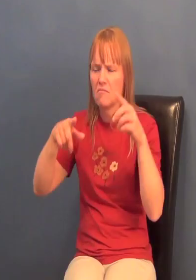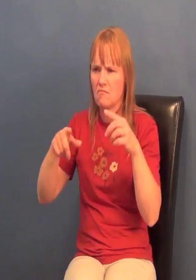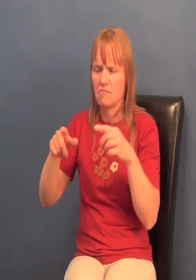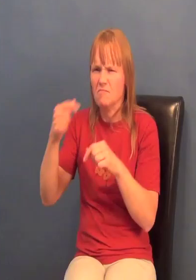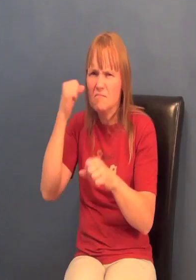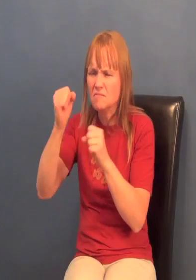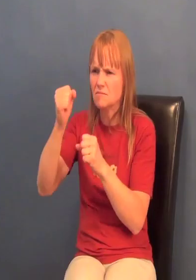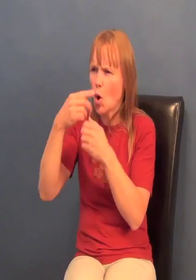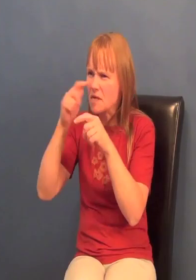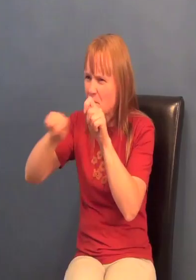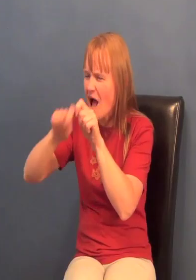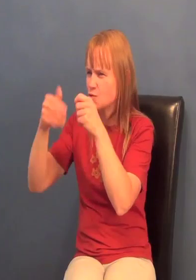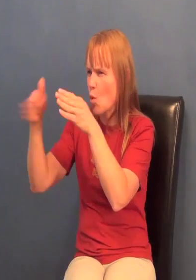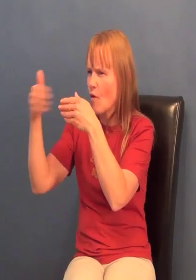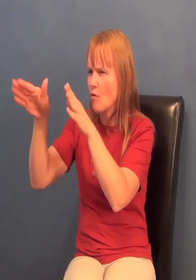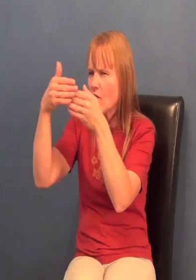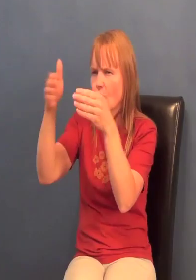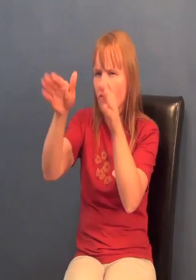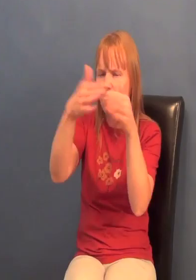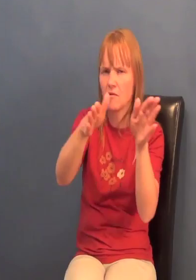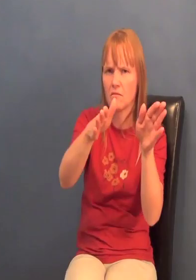Walą w drzwi, sprawdzają pokoje, otwierają kolejne drzwi.